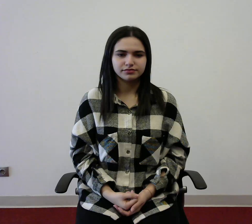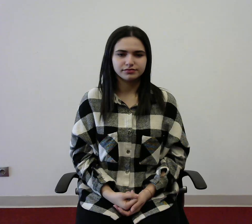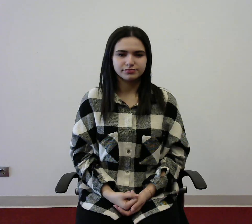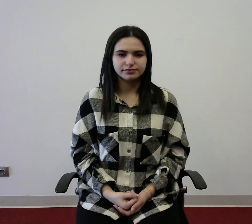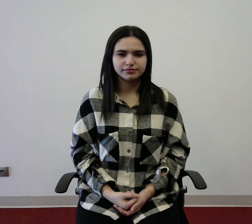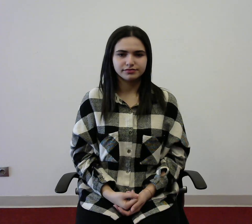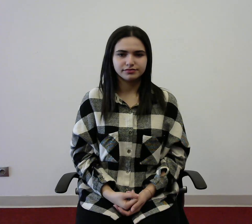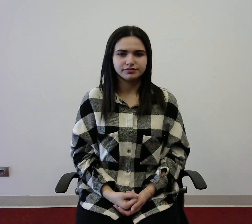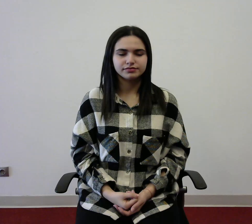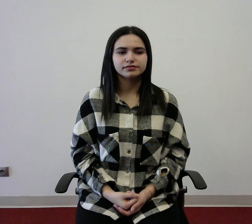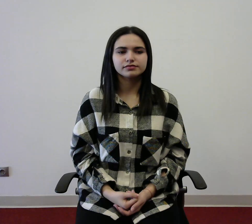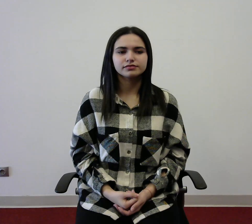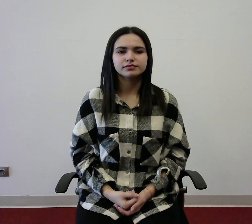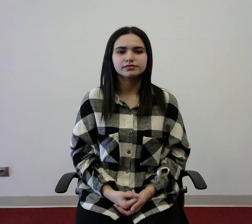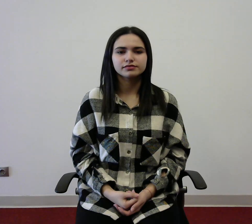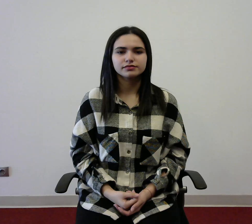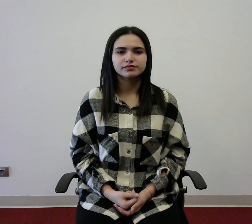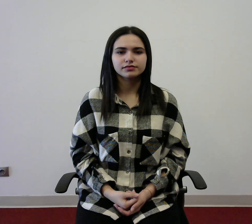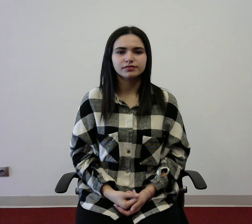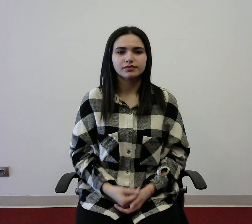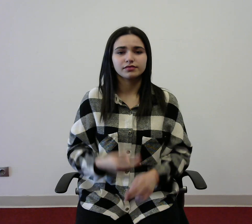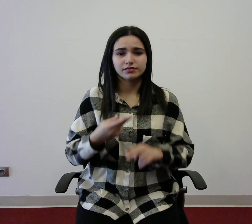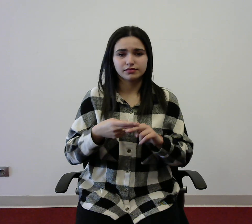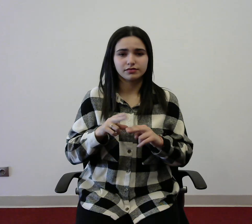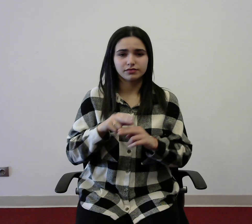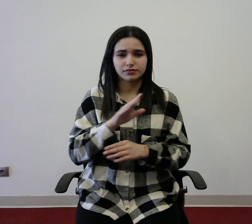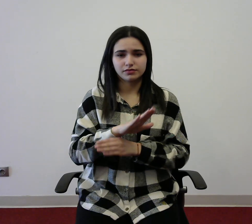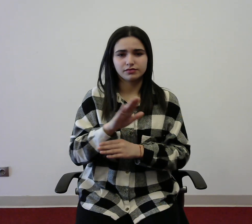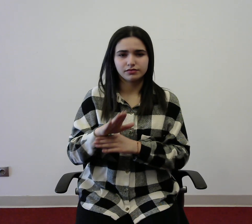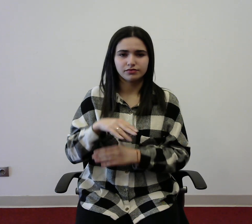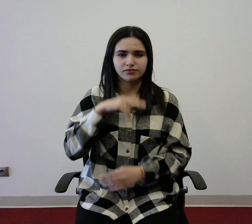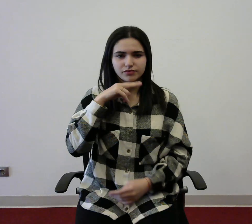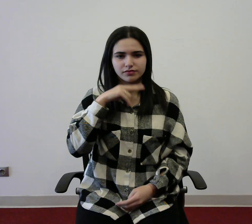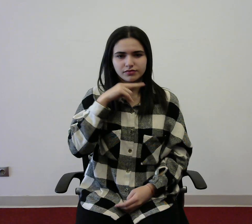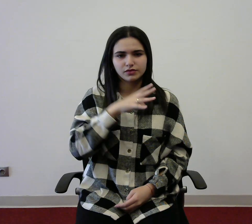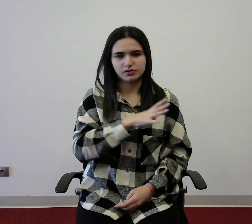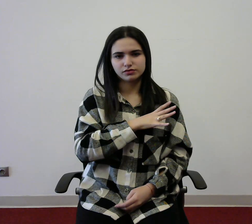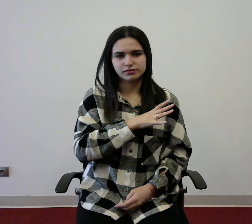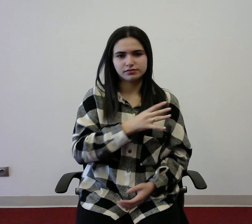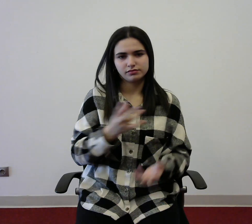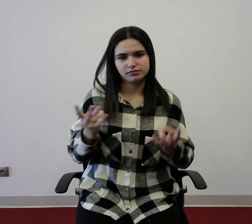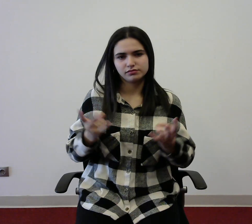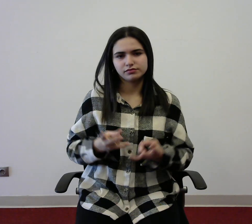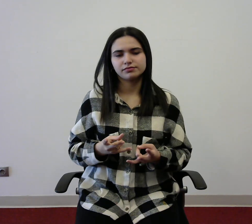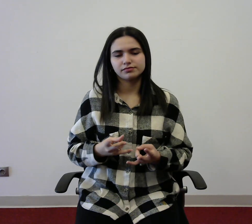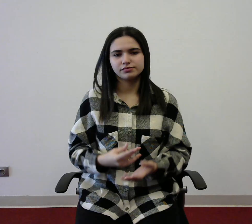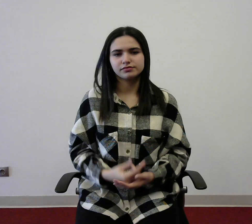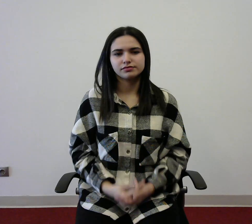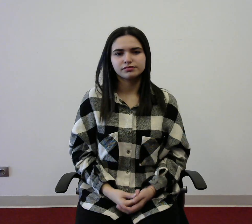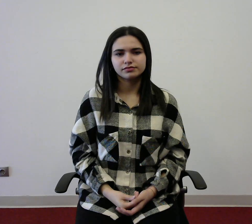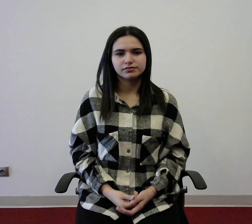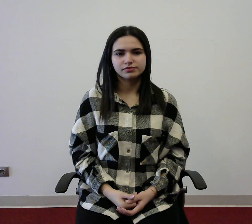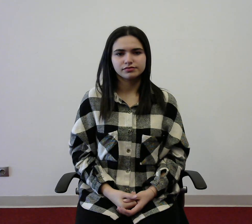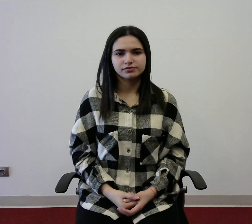Bu tapşırıqlarda diqqətli olmaq lazımdır